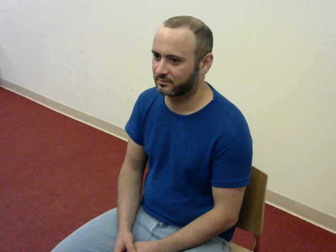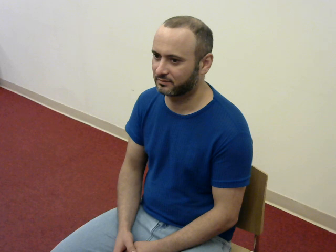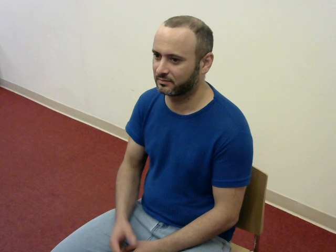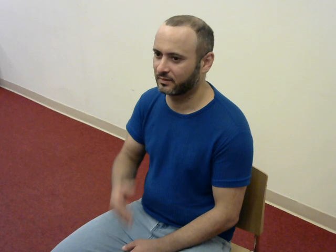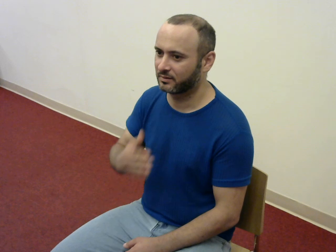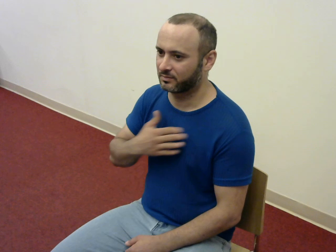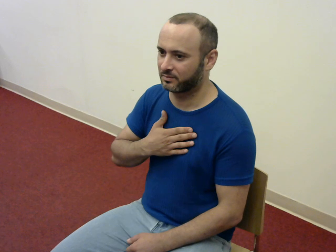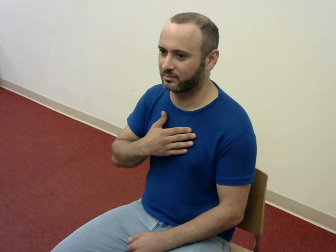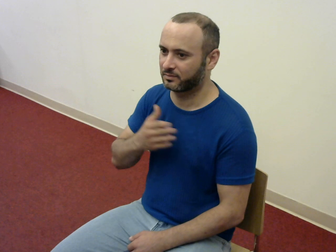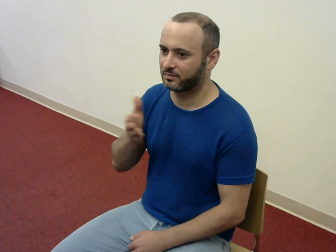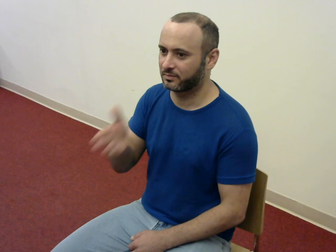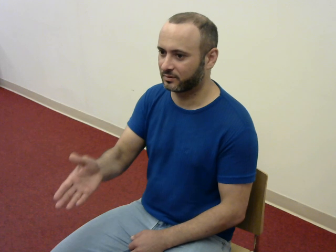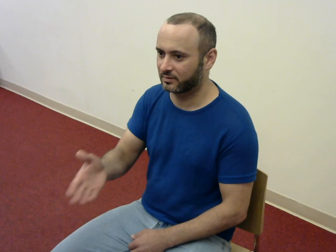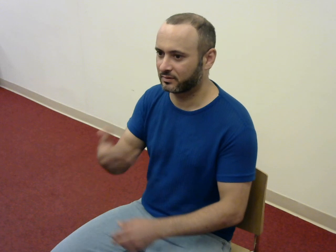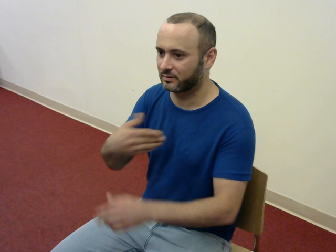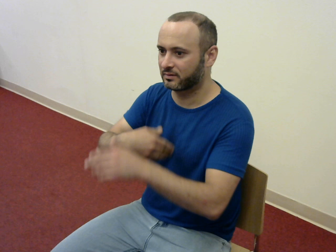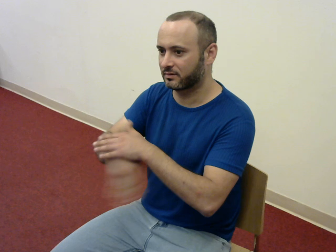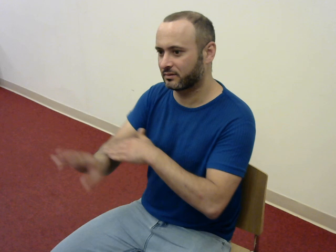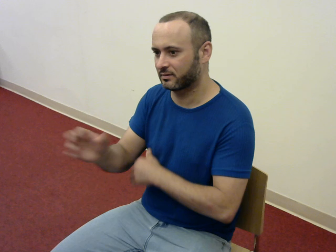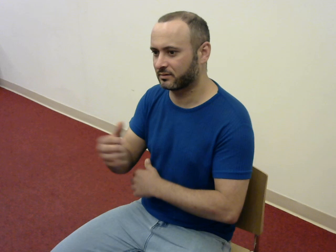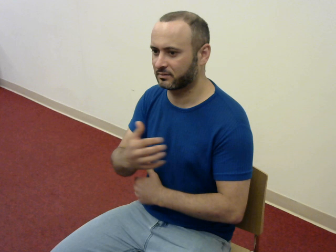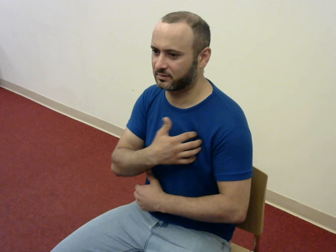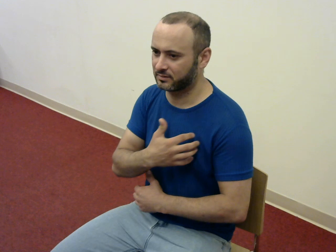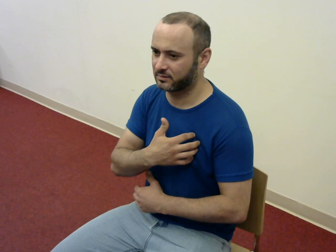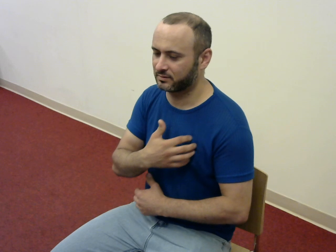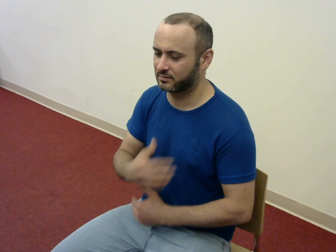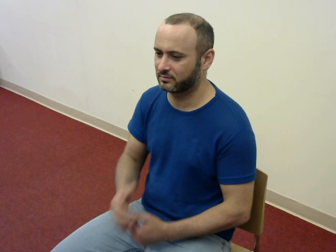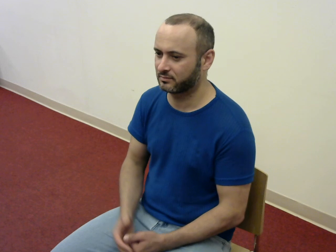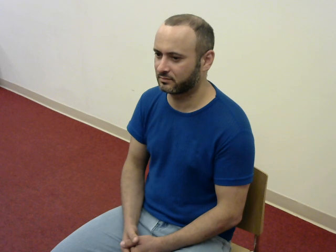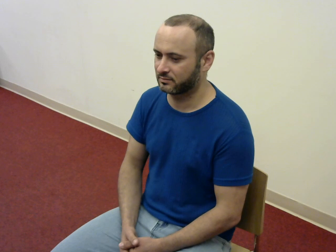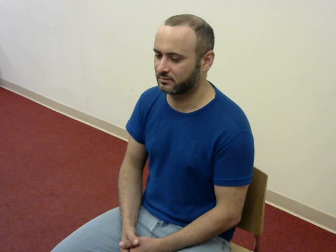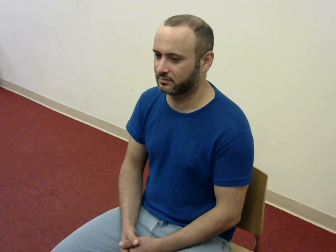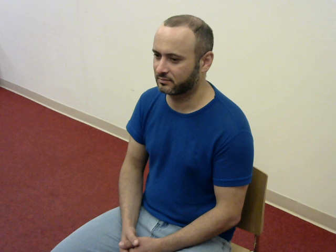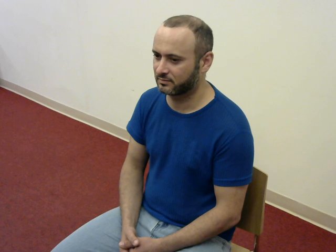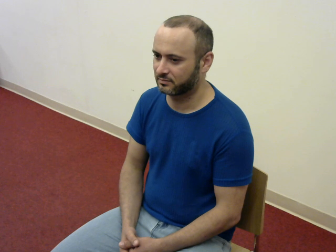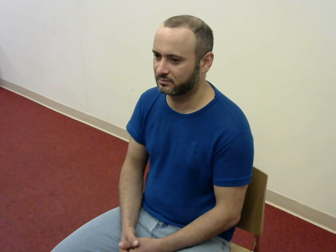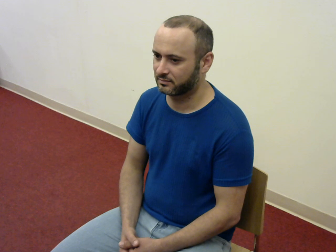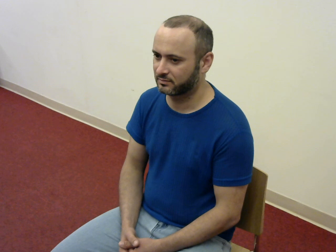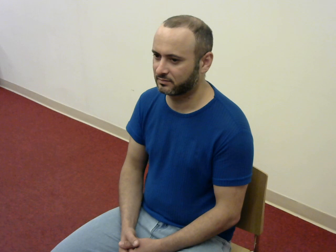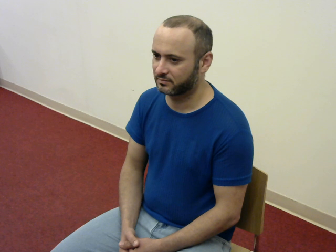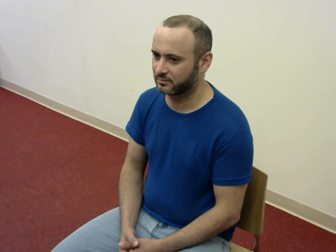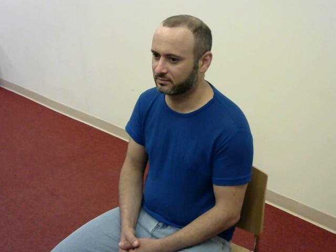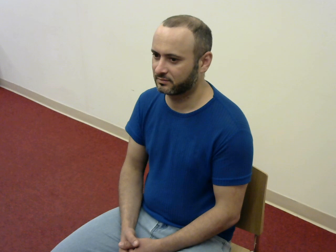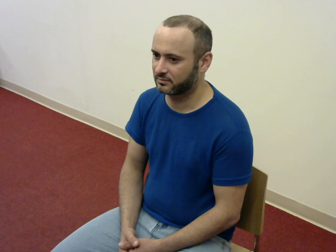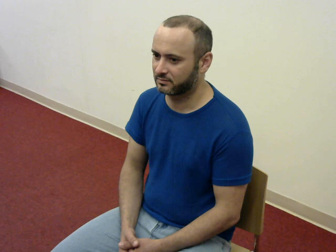Mən burdan getmək istəyirəm